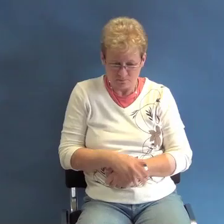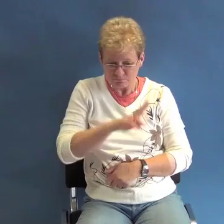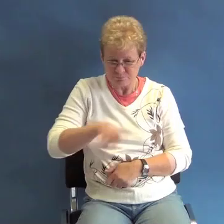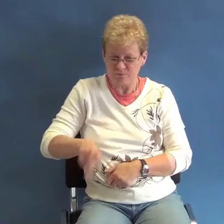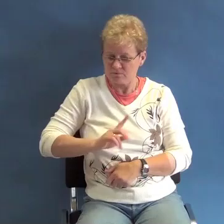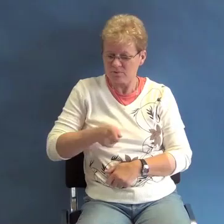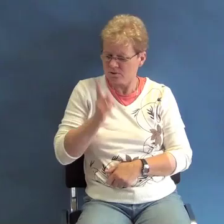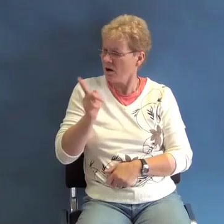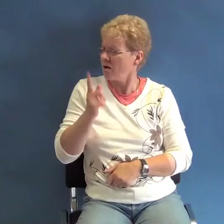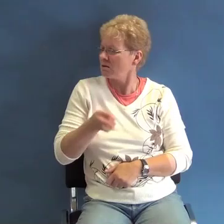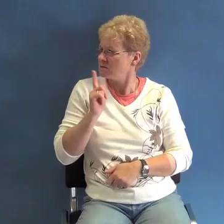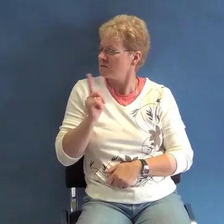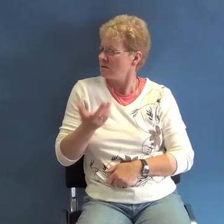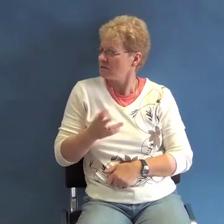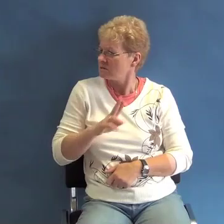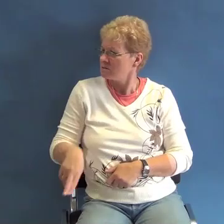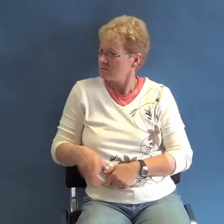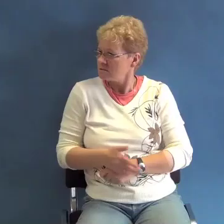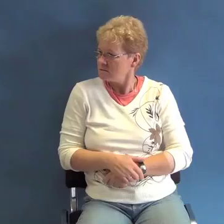Przekreślenie oznacza zakaz, nie wolno, zakaz.